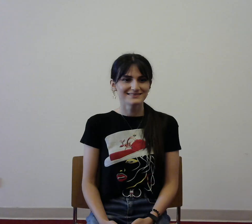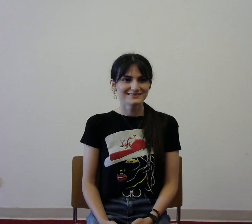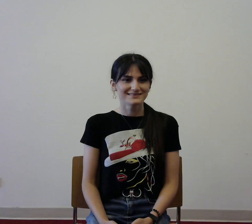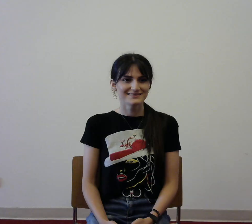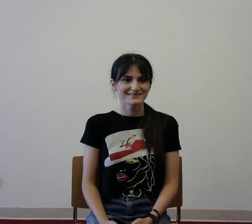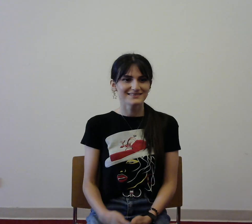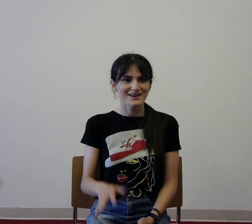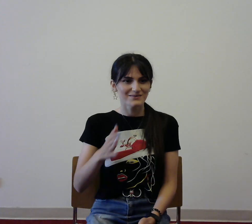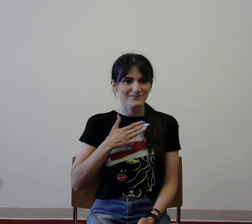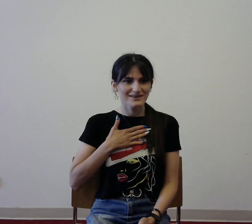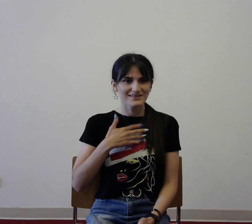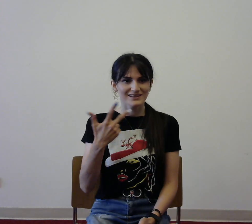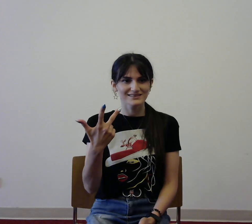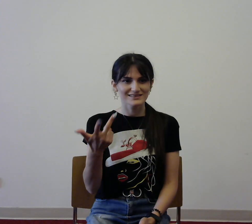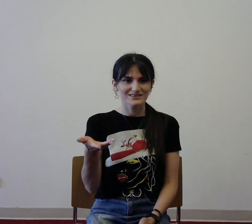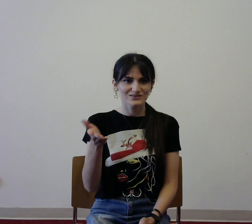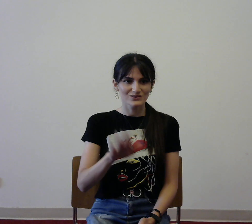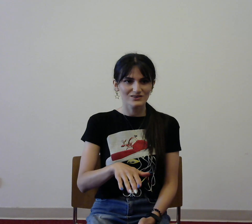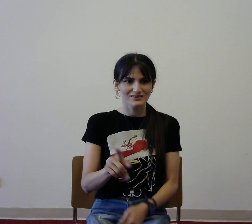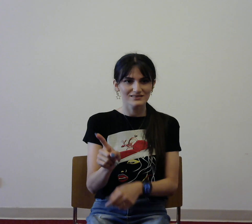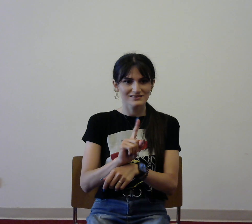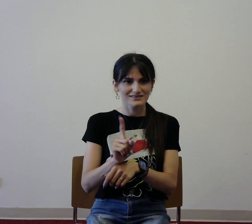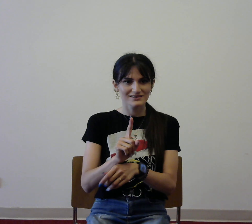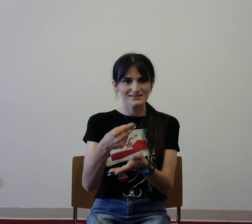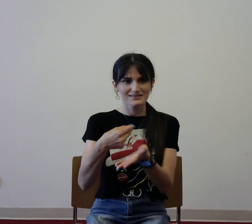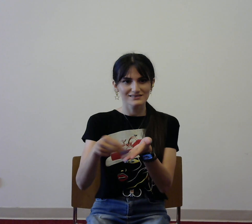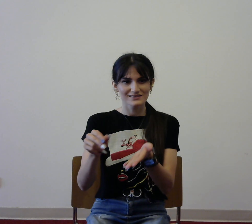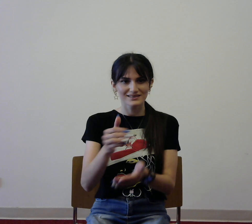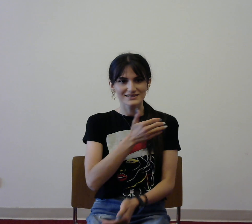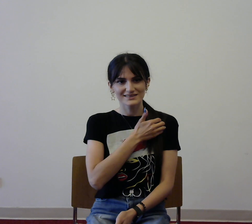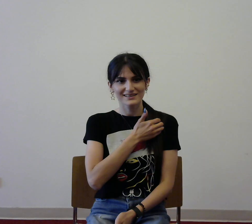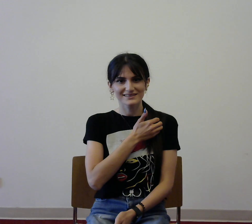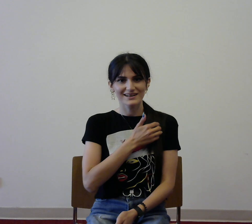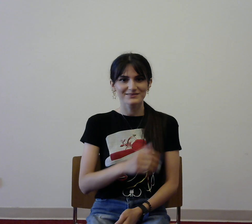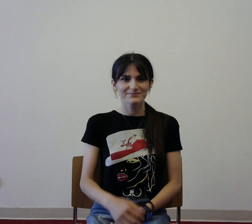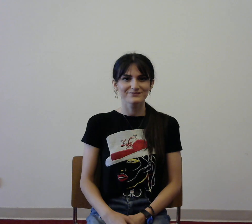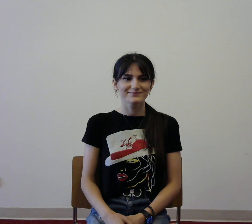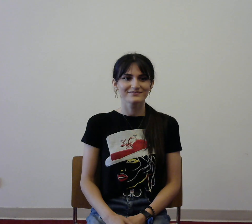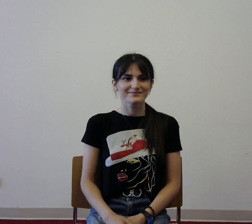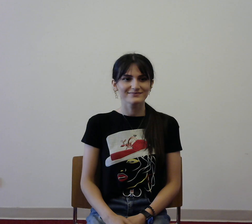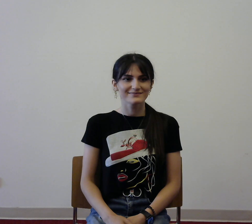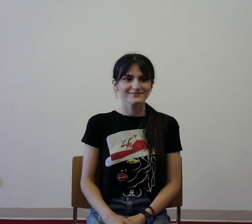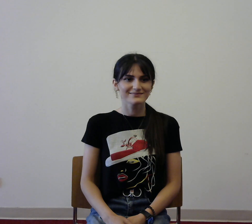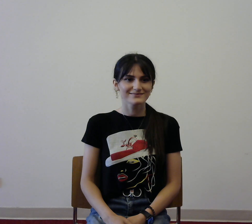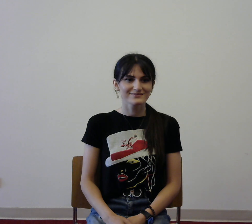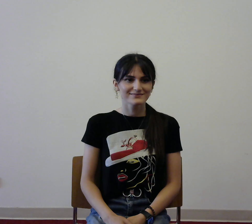Mən 3 ədəd qələm almaq istərdim